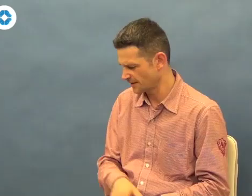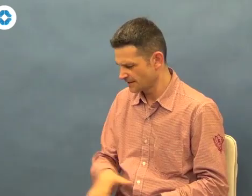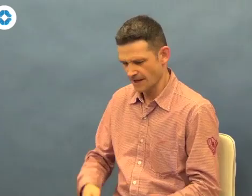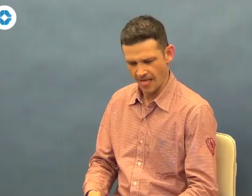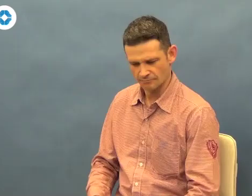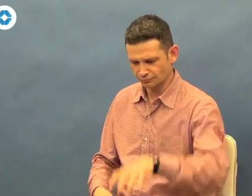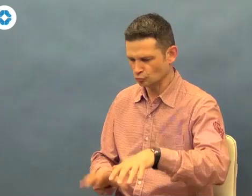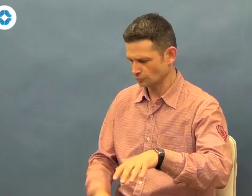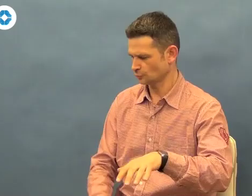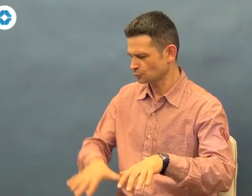Jeden kosz był pełny, drugi też, a w trzecim brakowało gruszek.